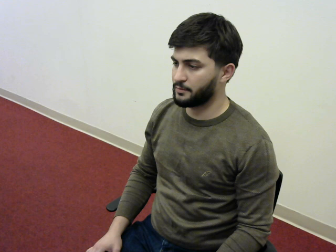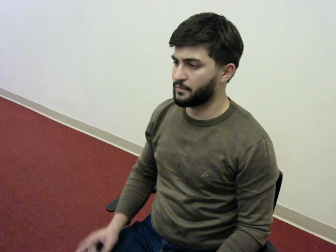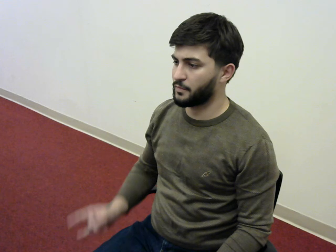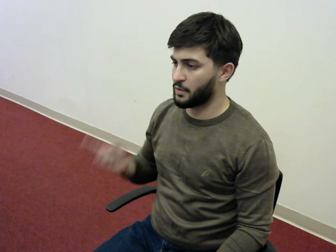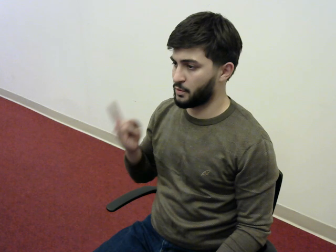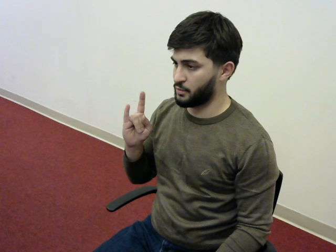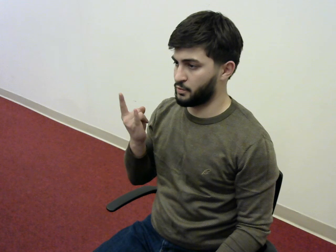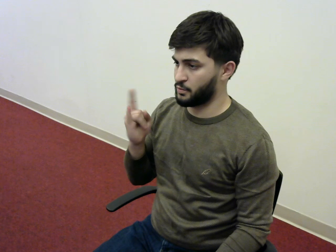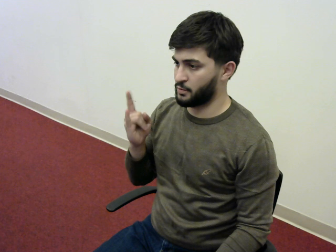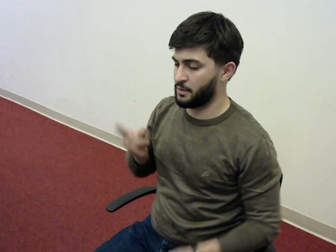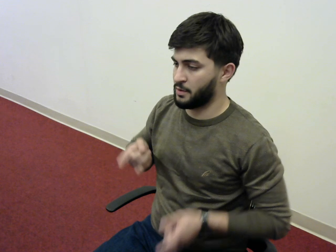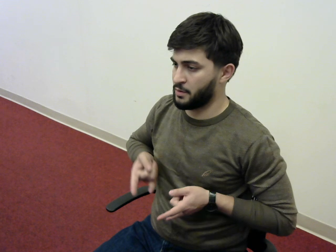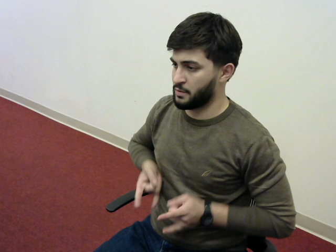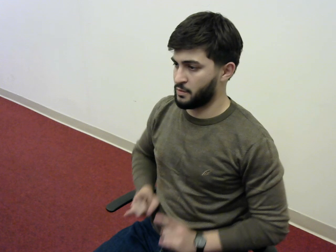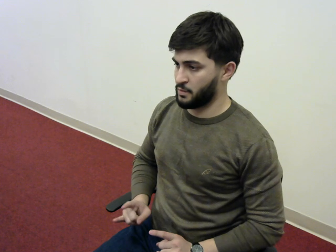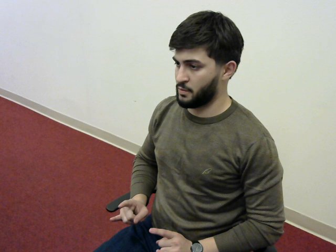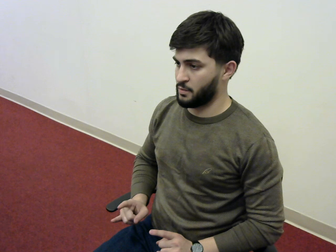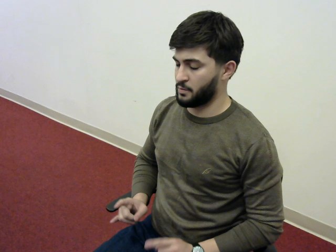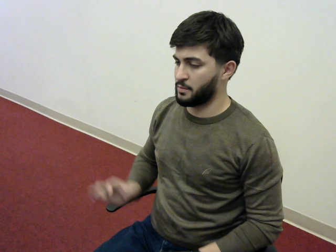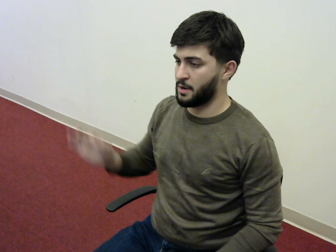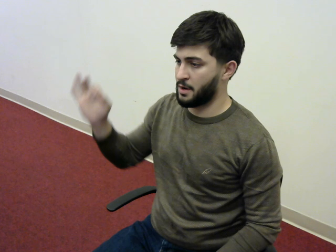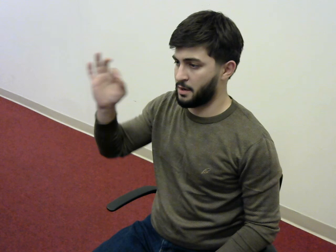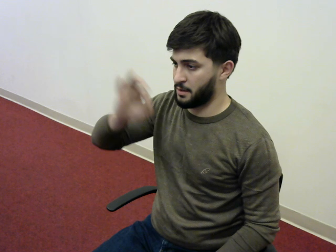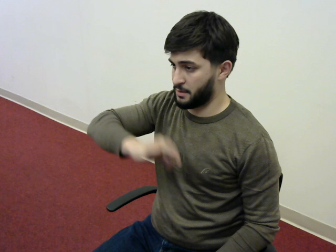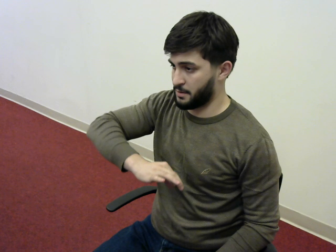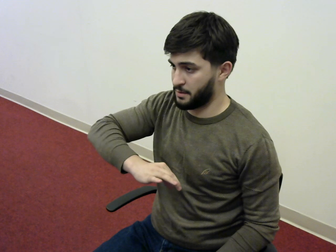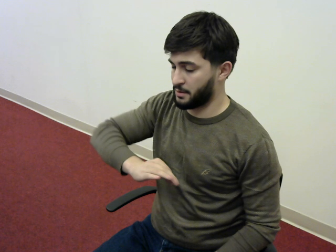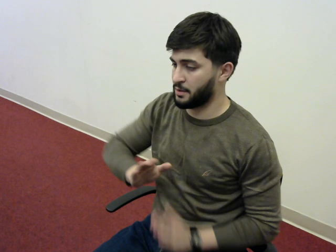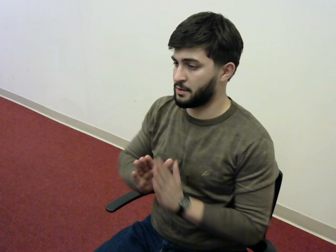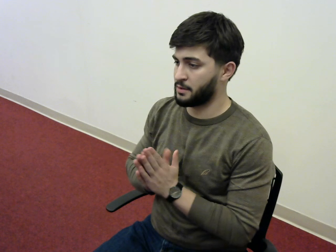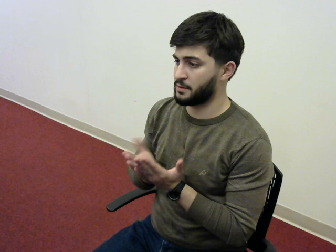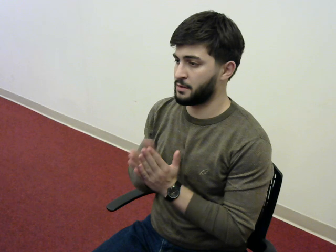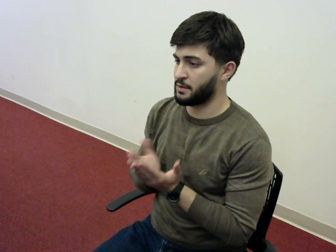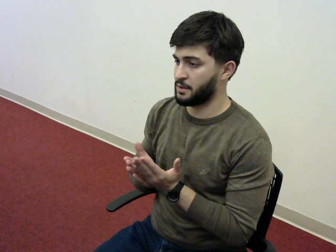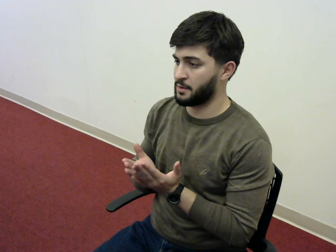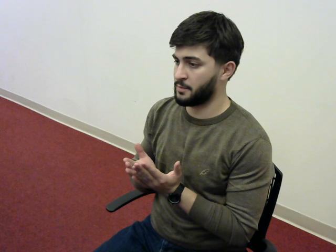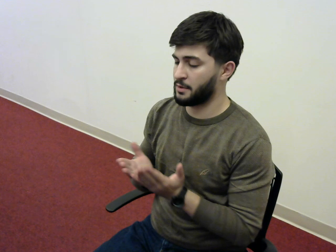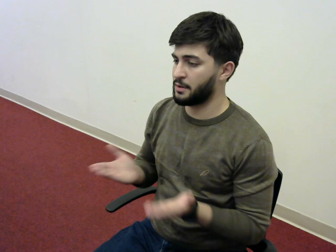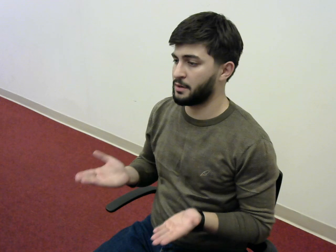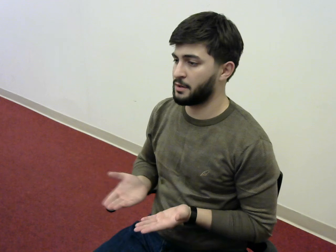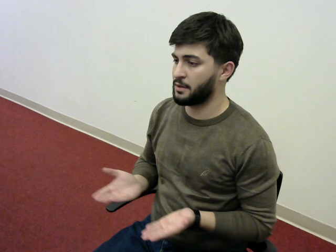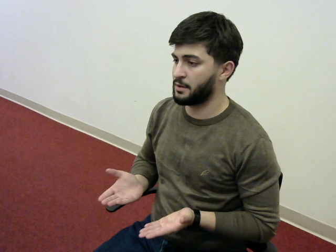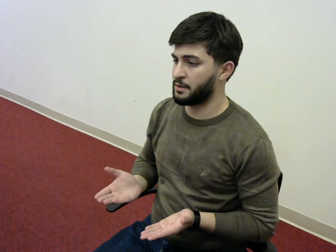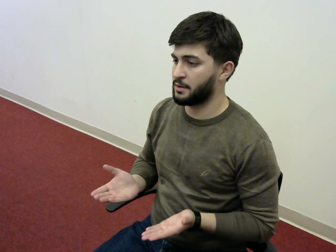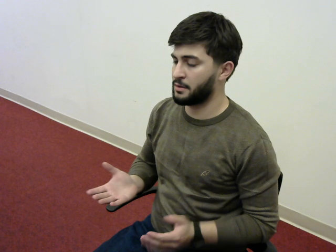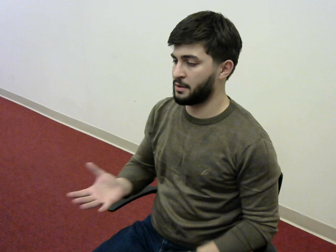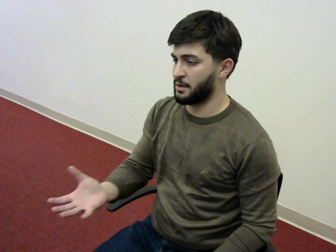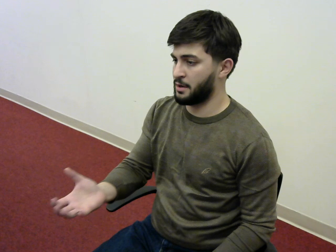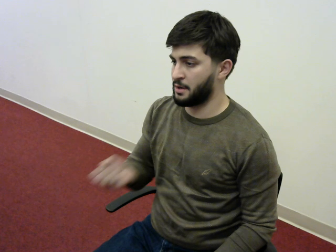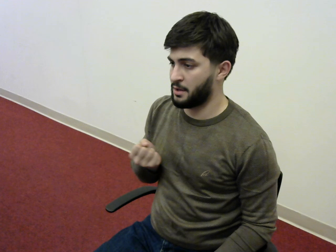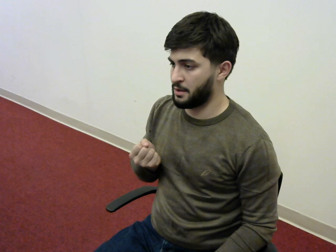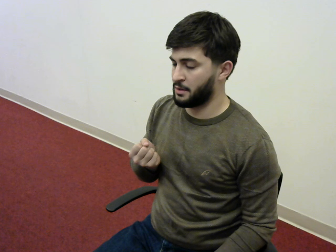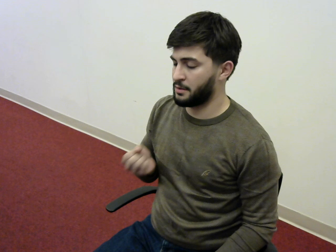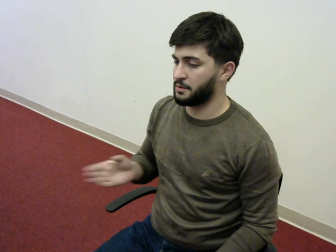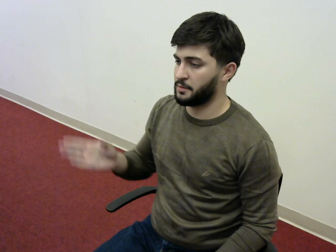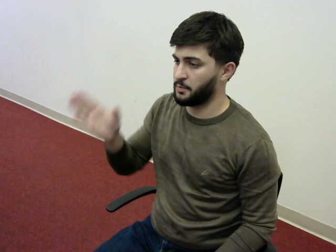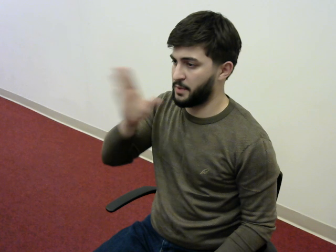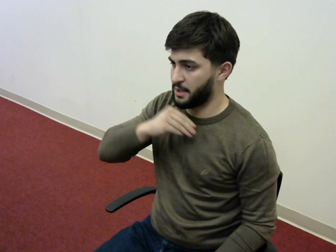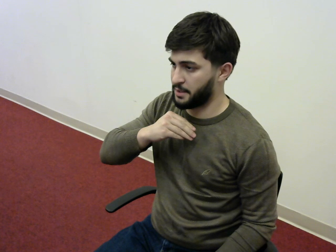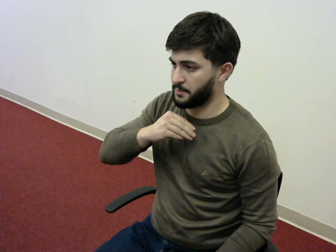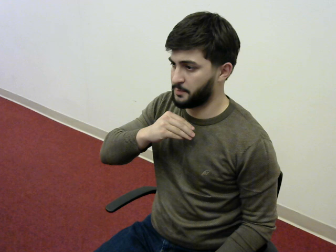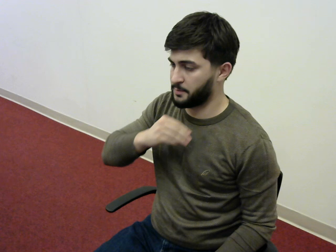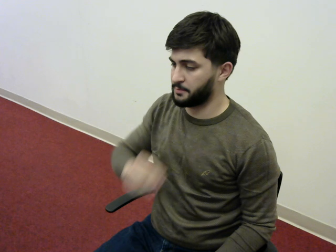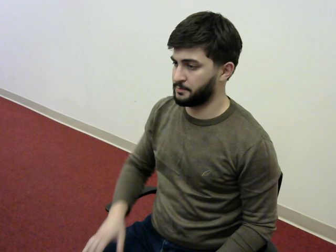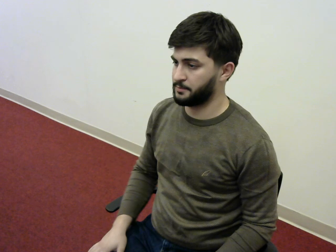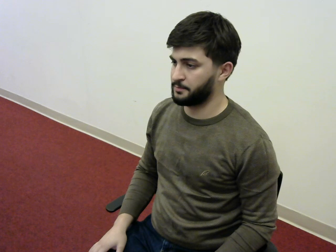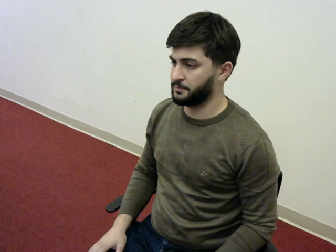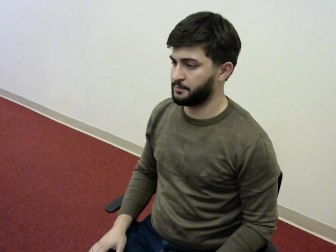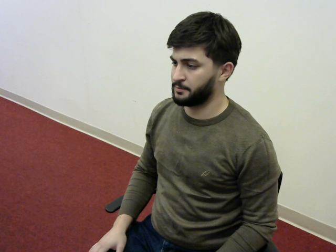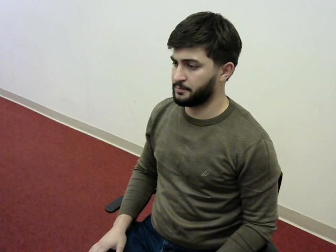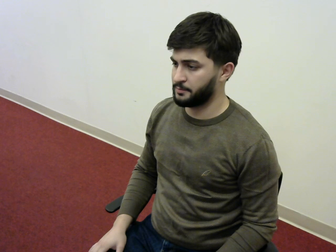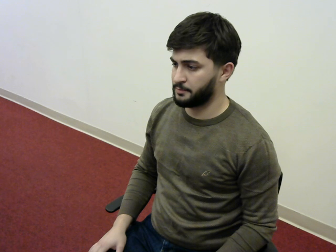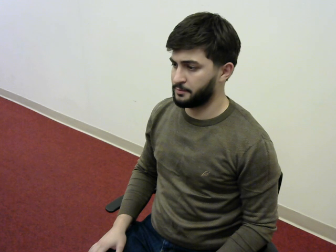Uşağın doğum haqqında şəhadətnaməsini hardan ala bilərəm?